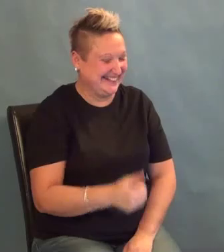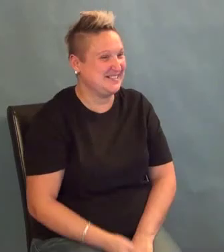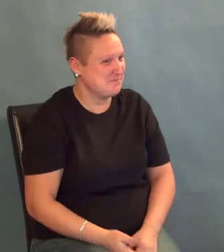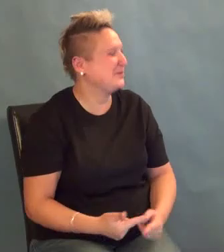Pasuje.